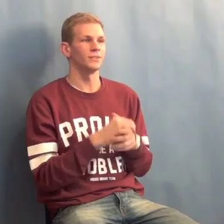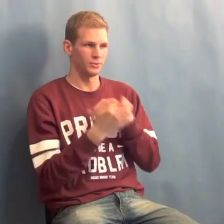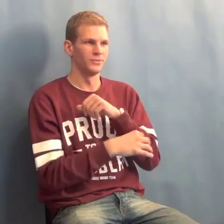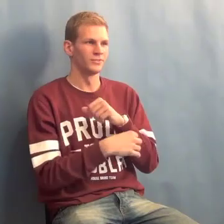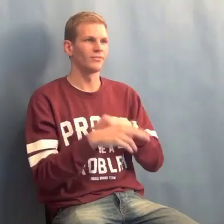Studia?